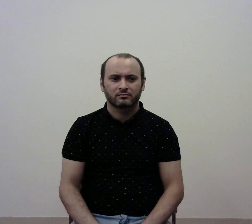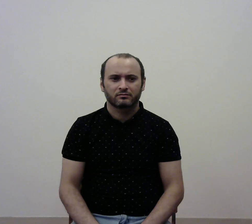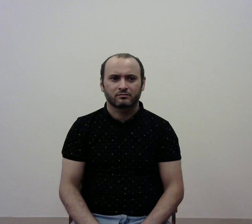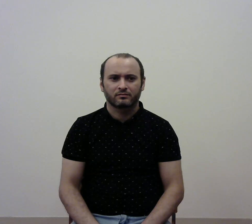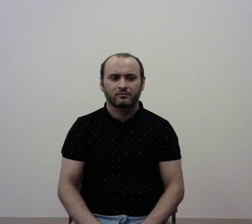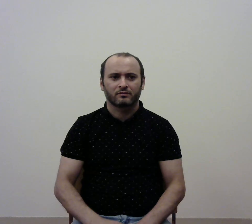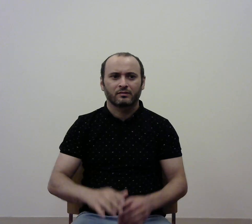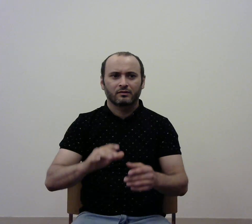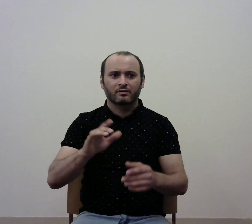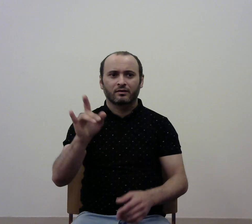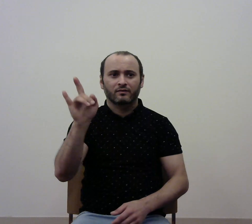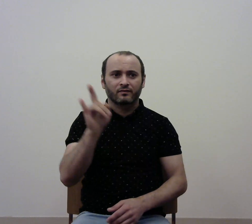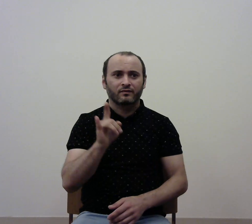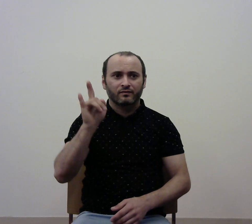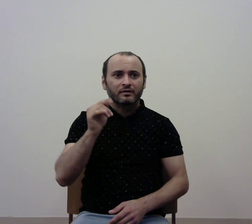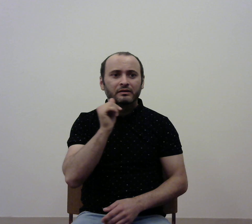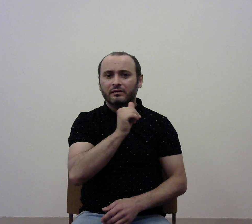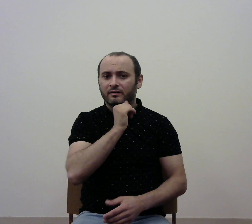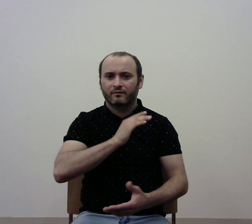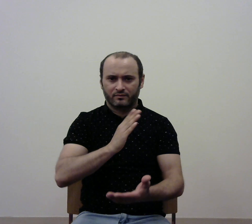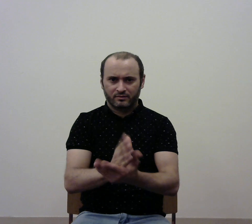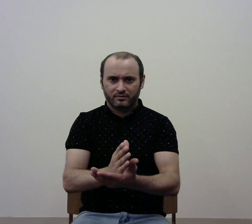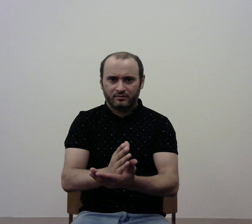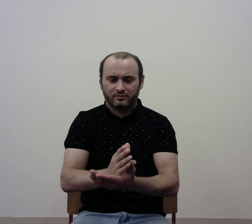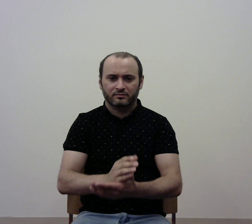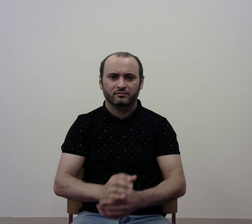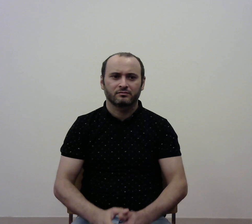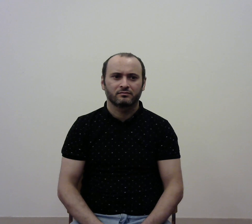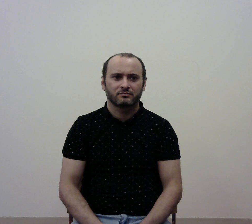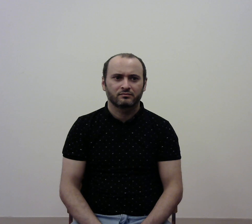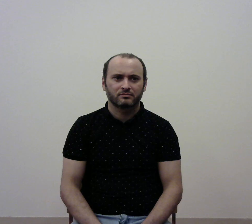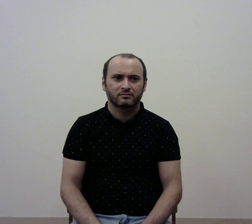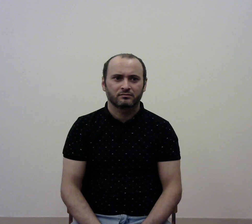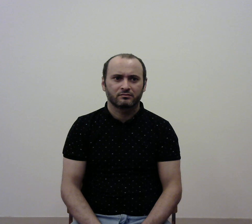WiFi-ın parolu nədir?